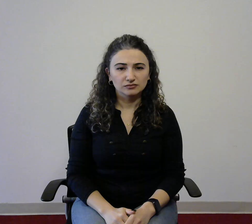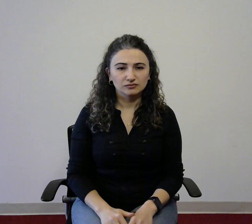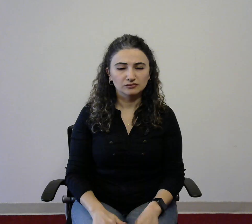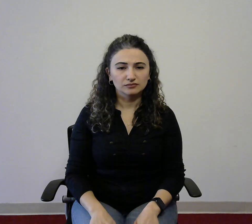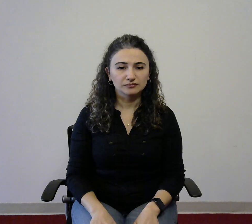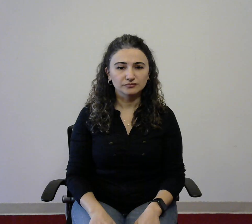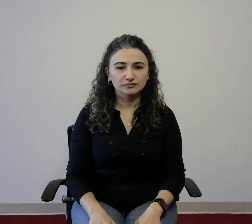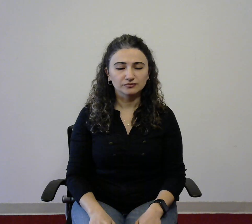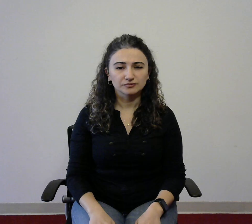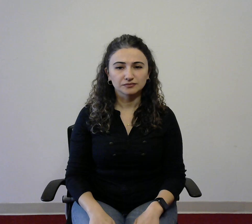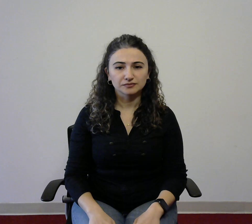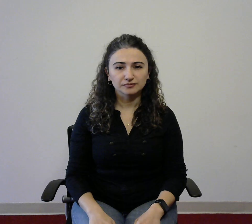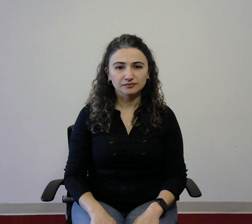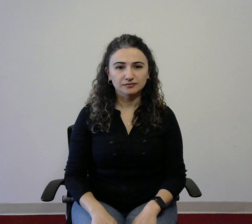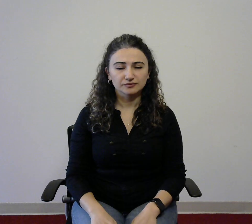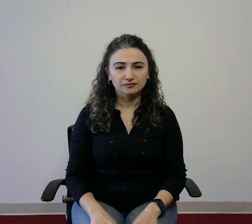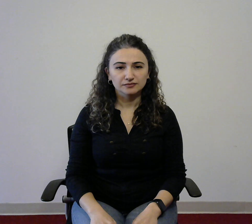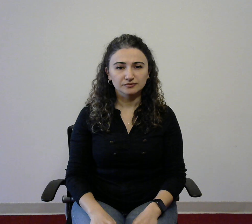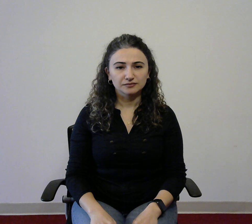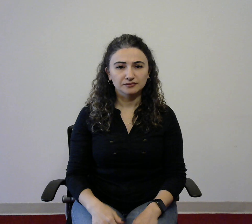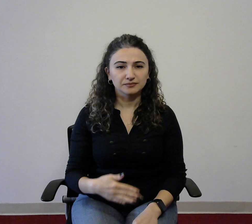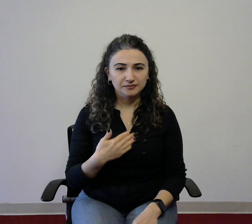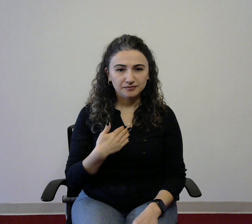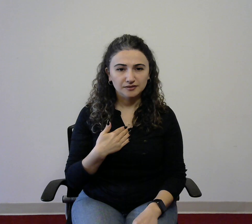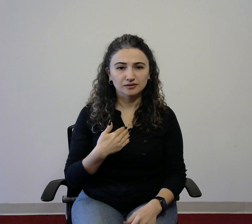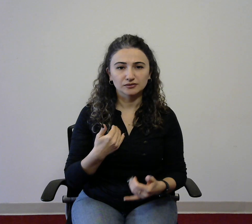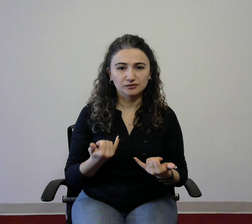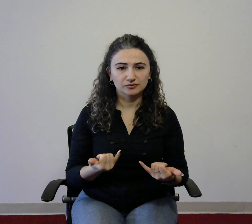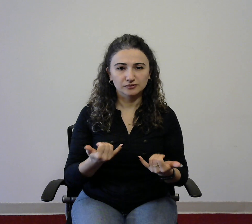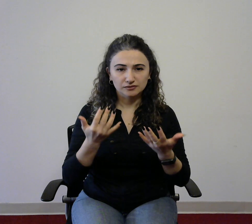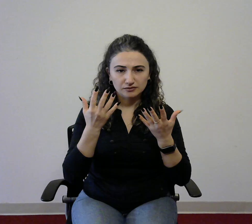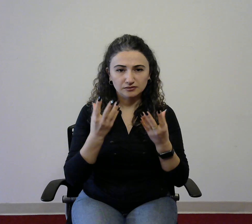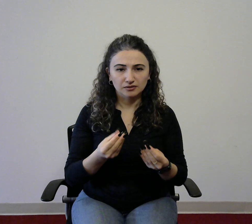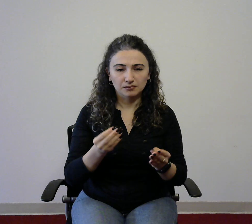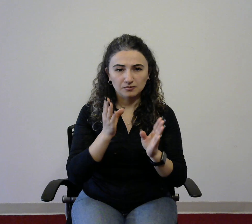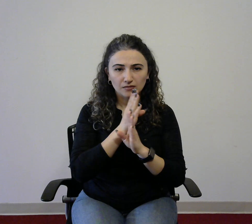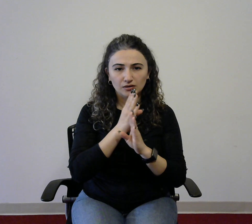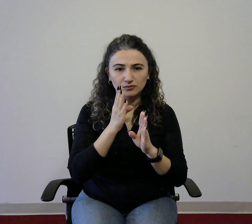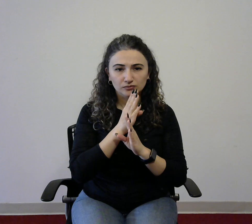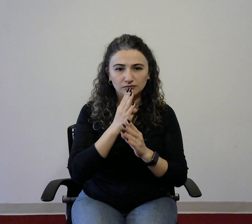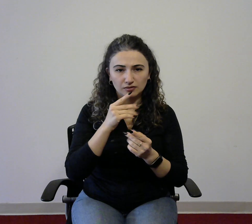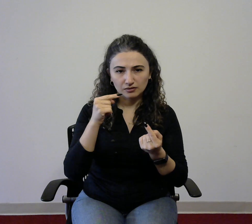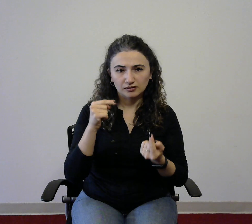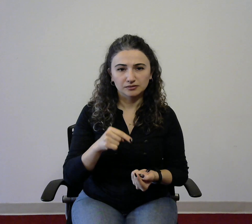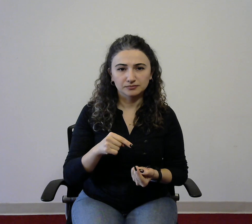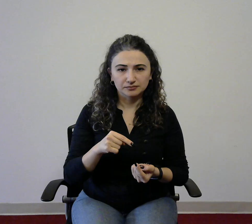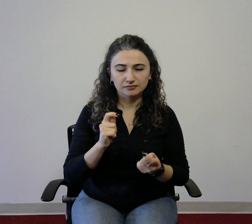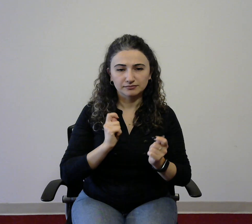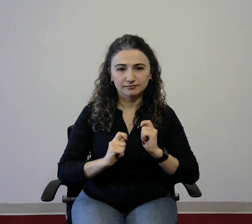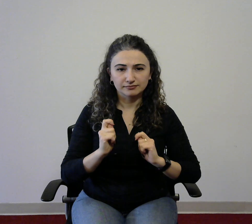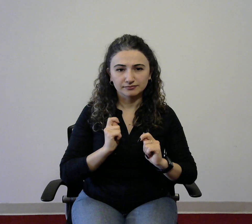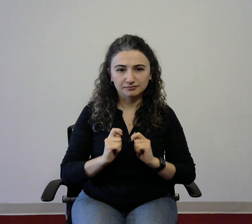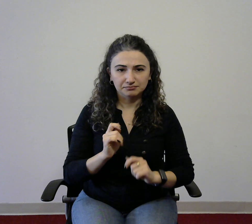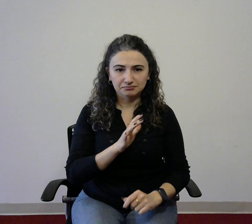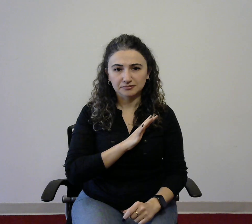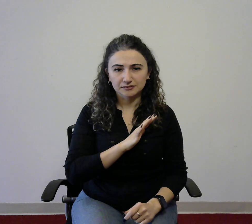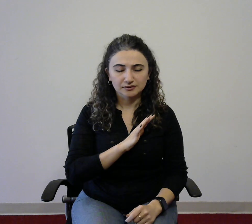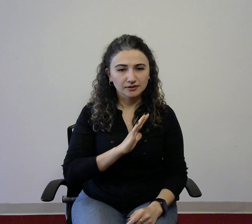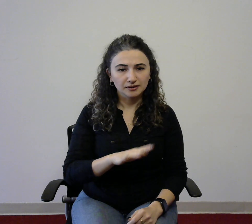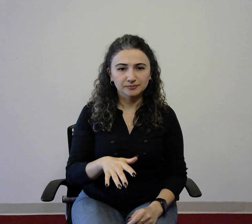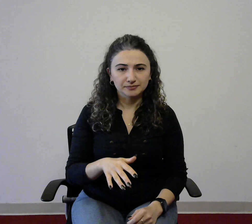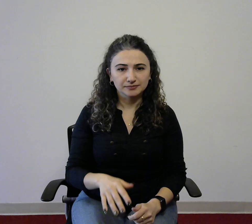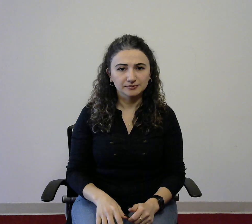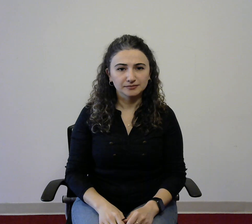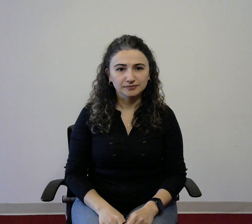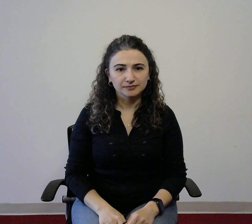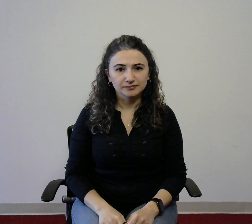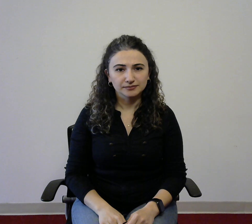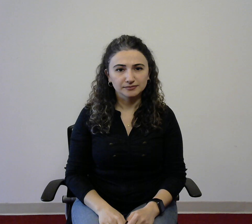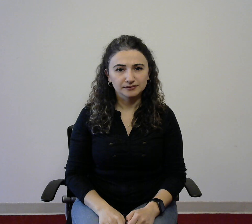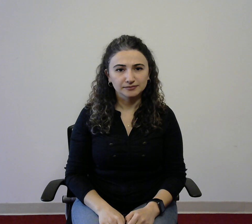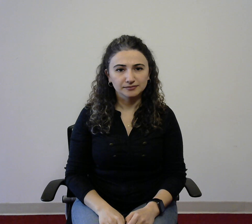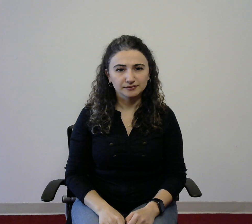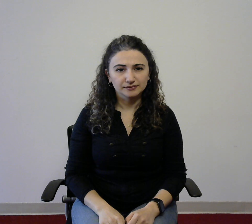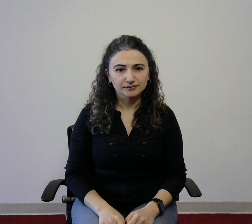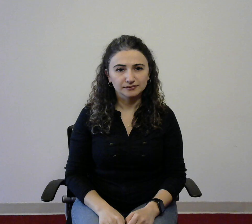Mən bu gün havaya uyğun geyinməmişəm